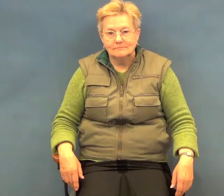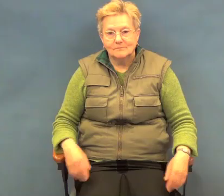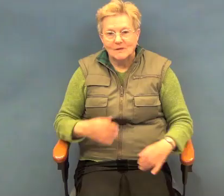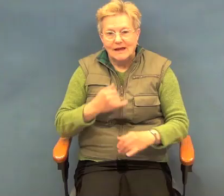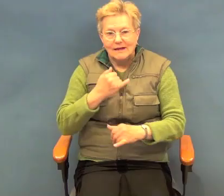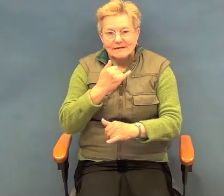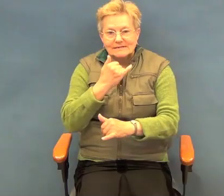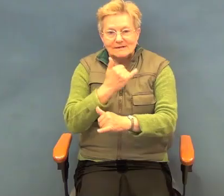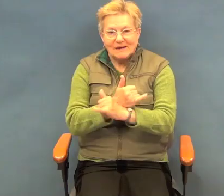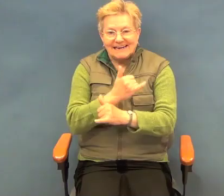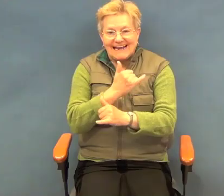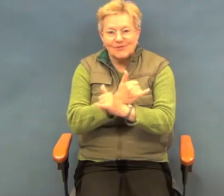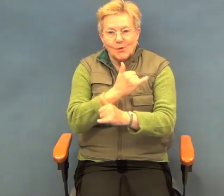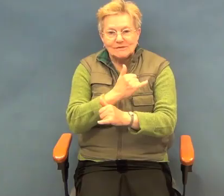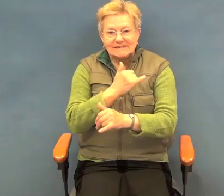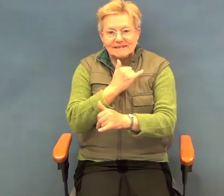Spirytus.